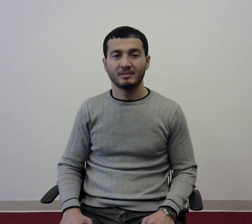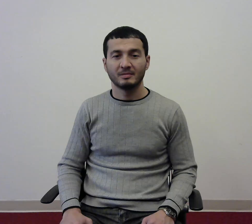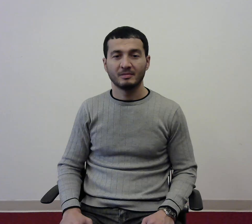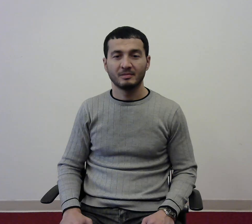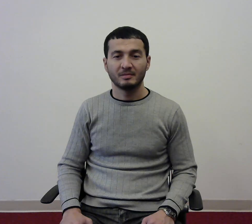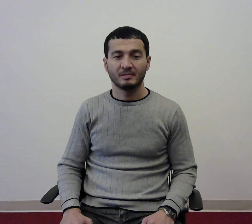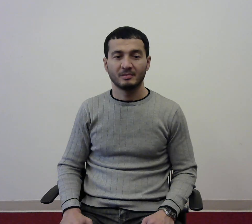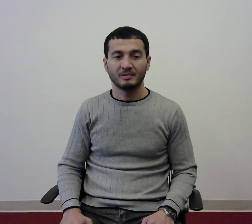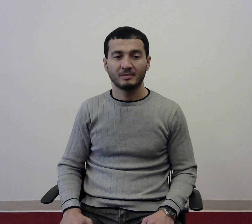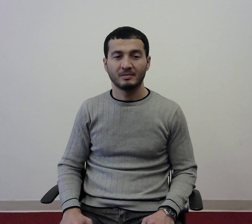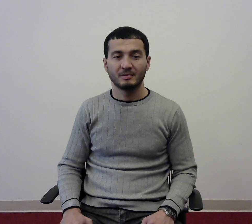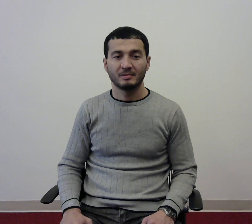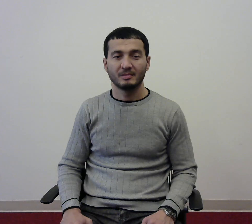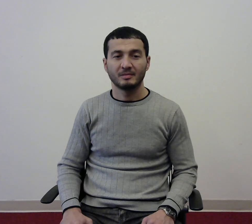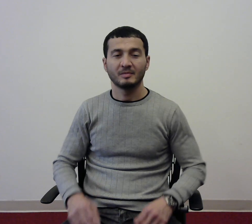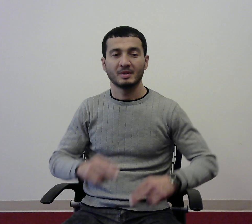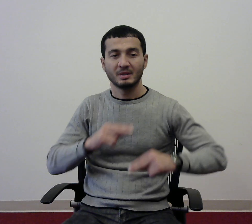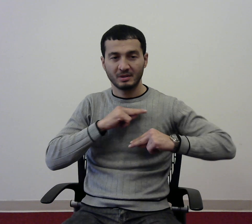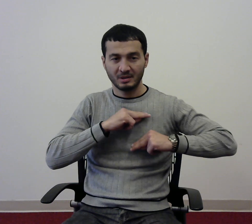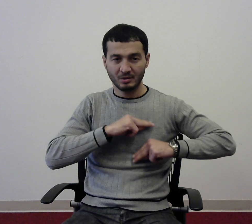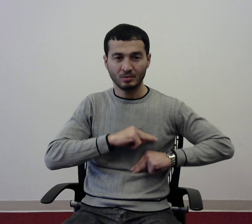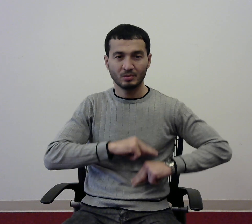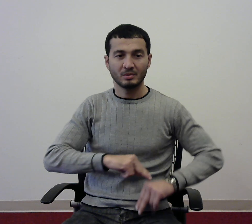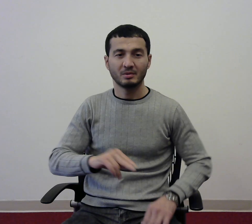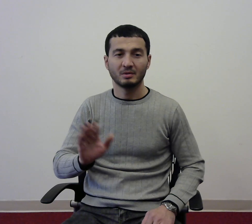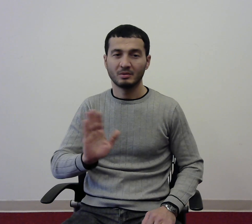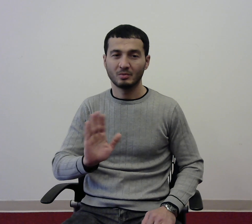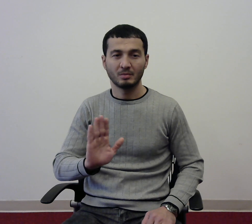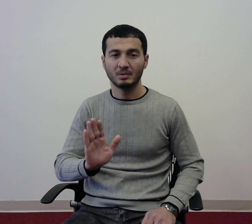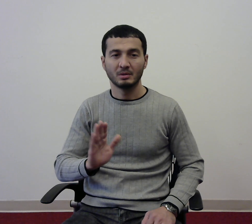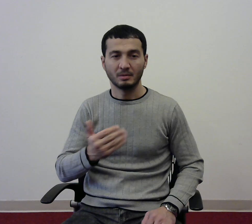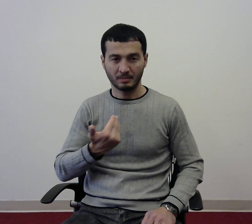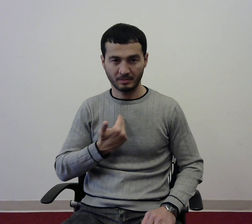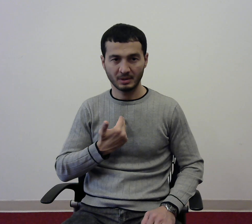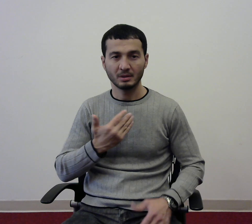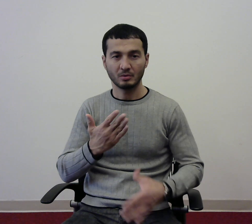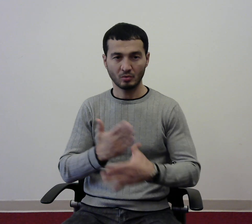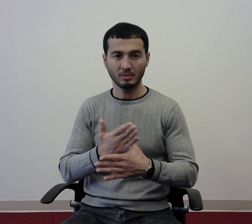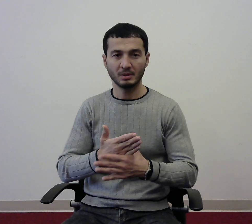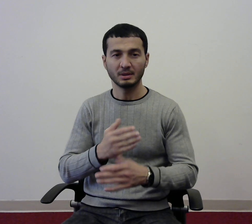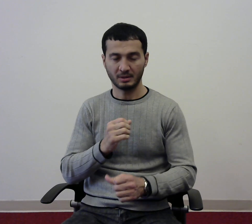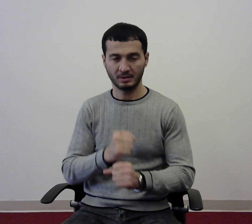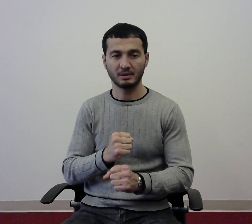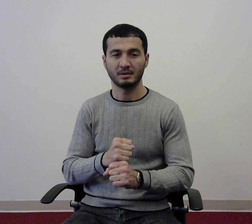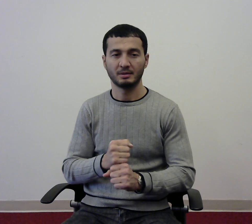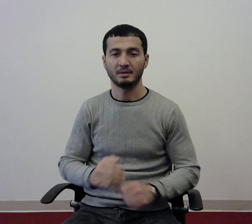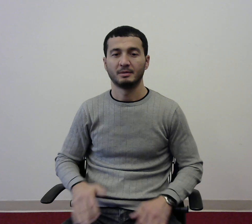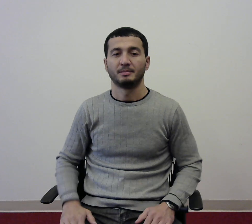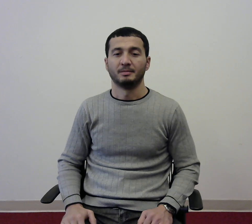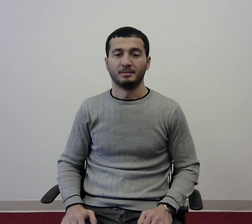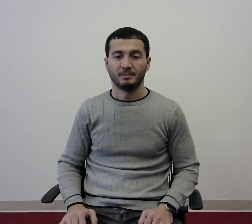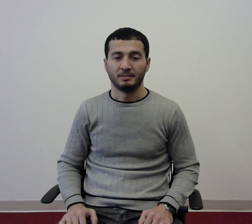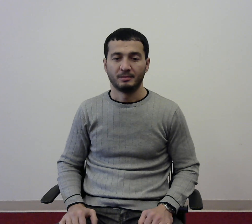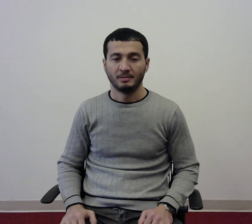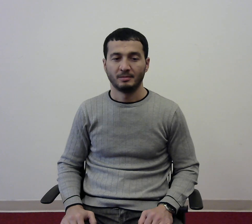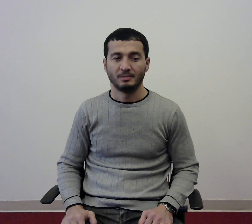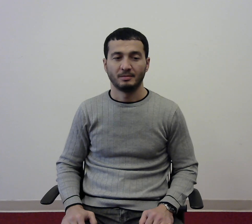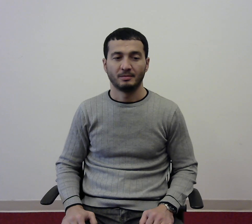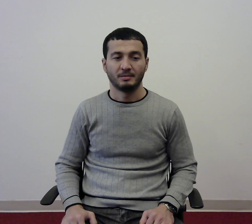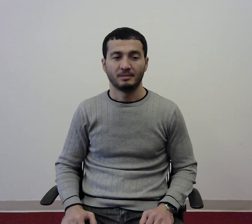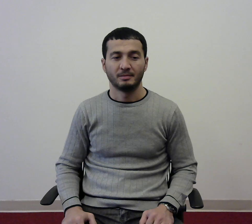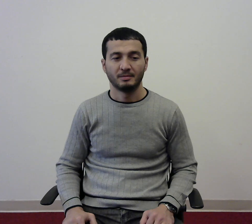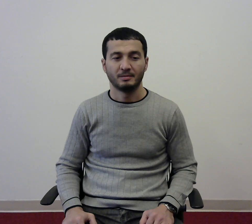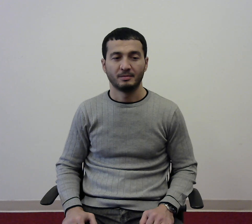Zəhmət olmasa, mənə kömək edin